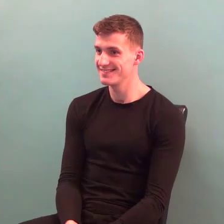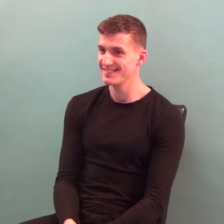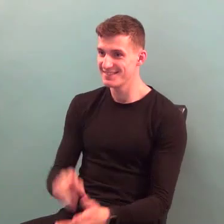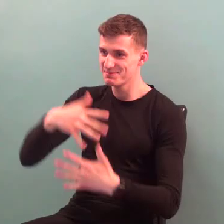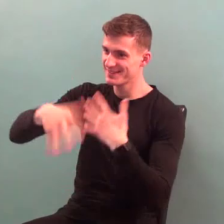Pomieszane.